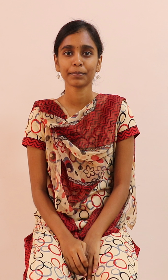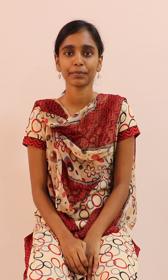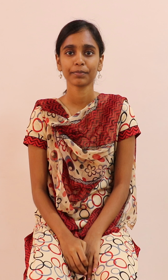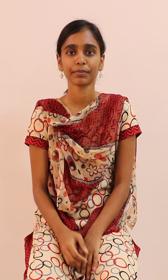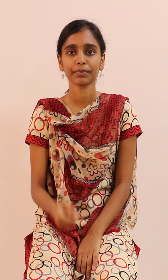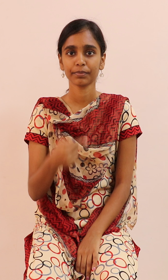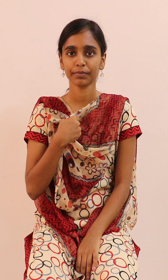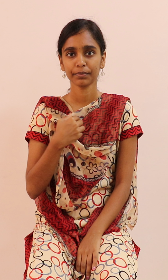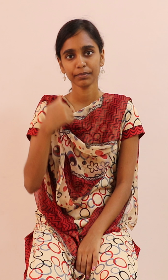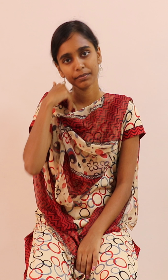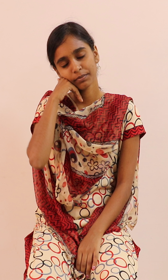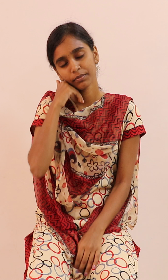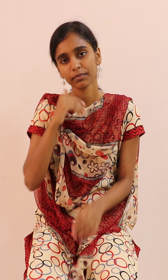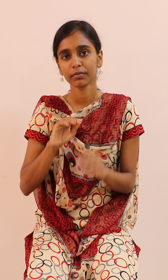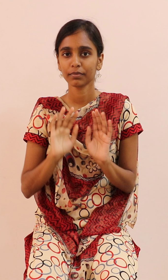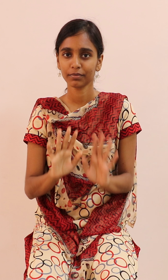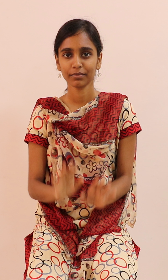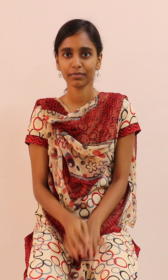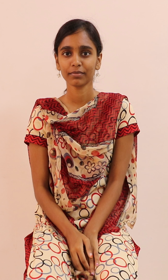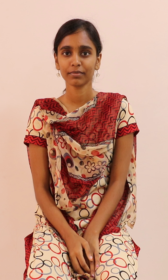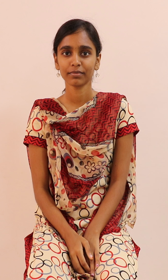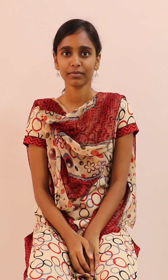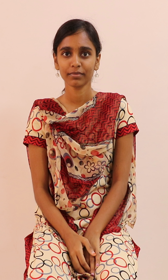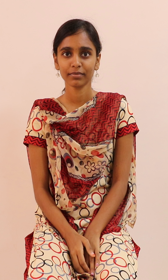i am suffering from fever